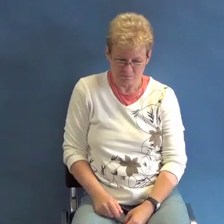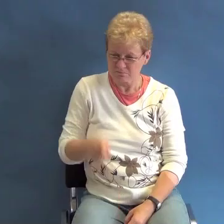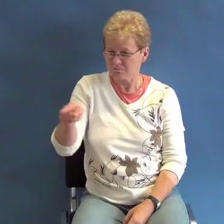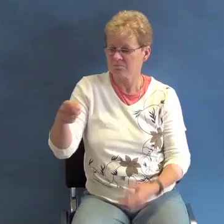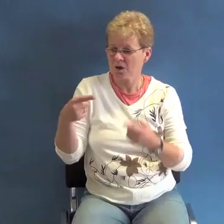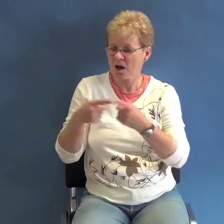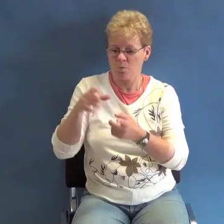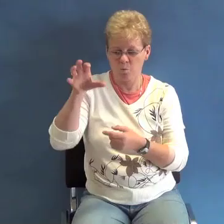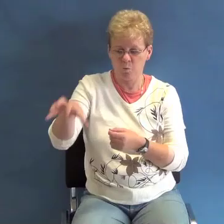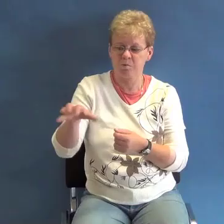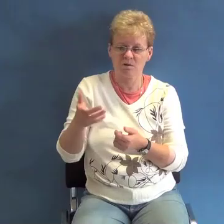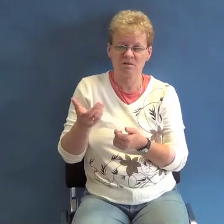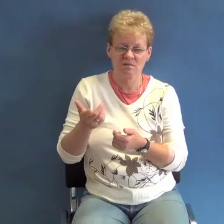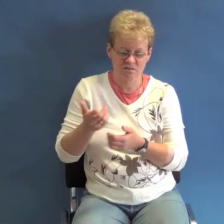To pasuje do...